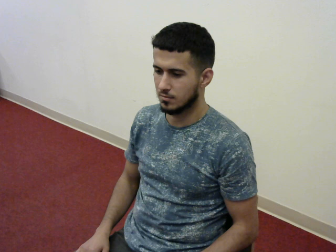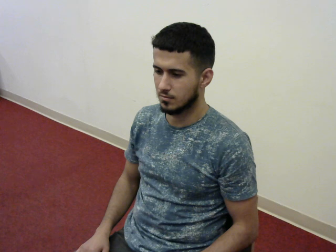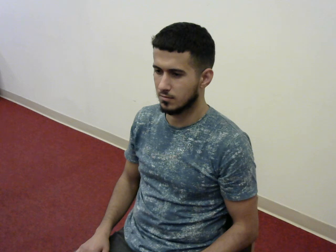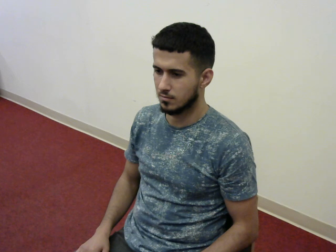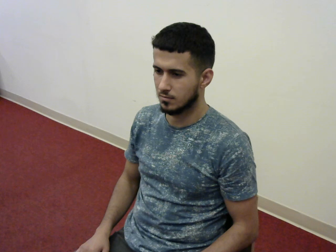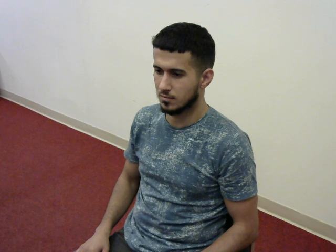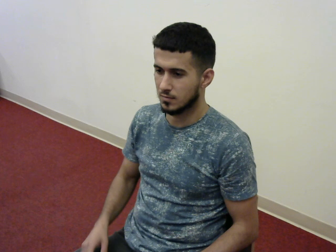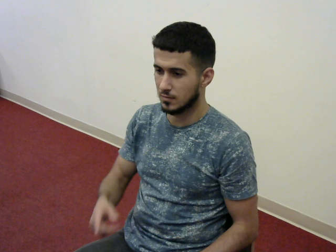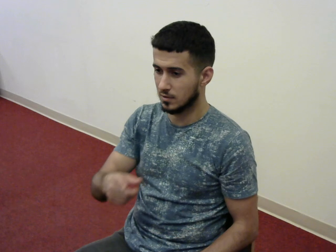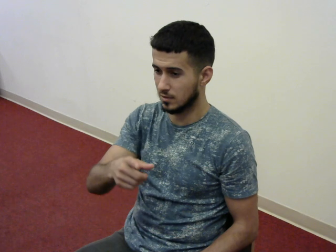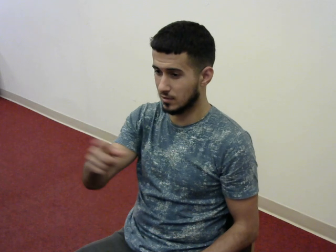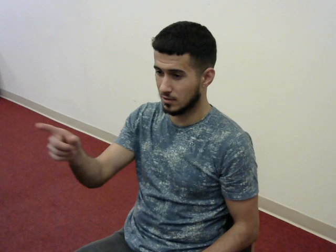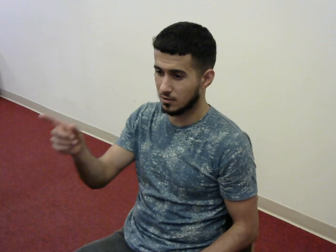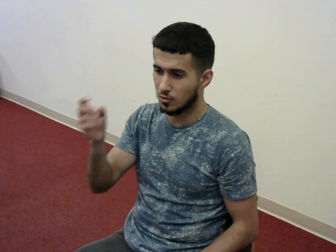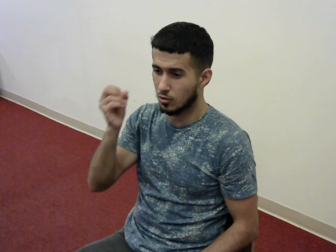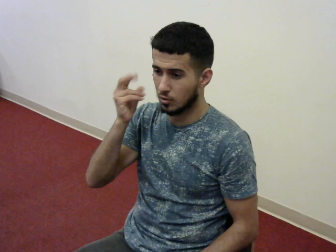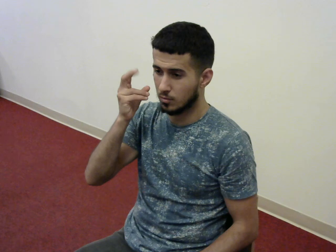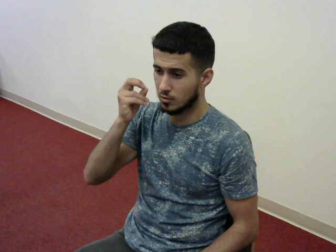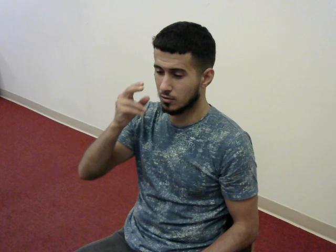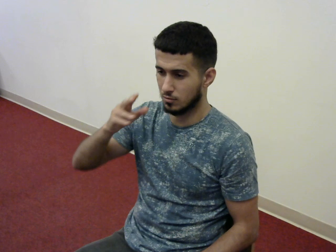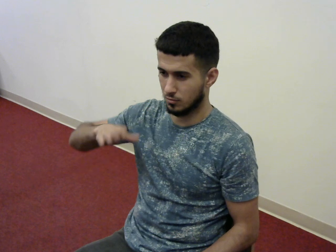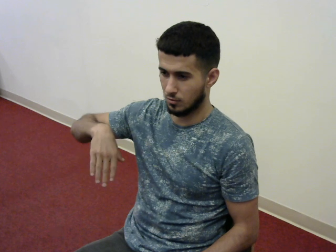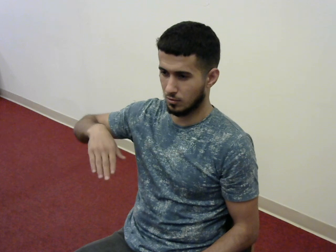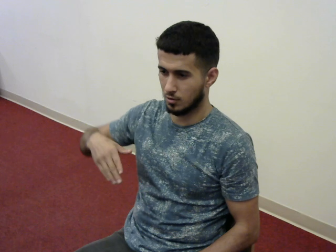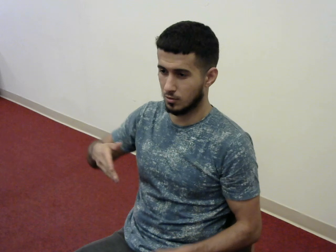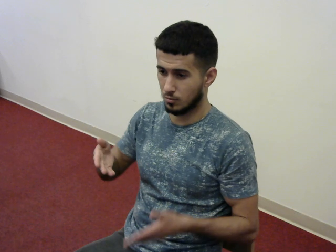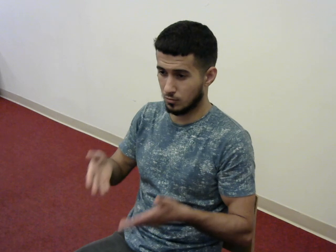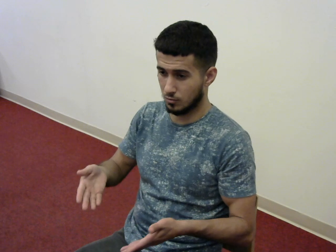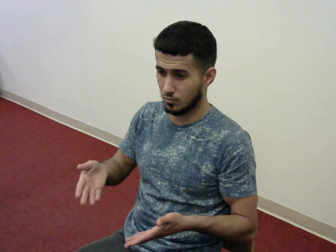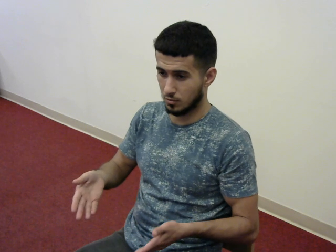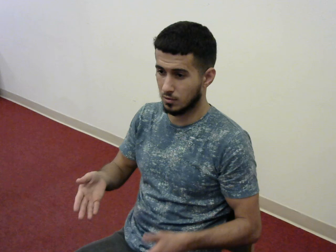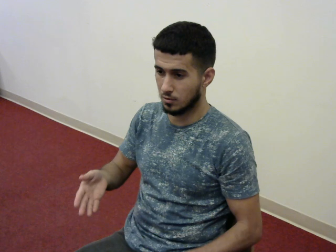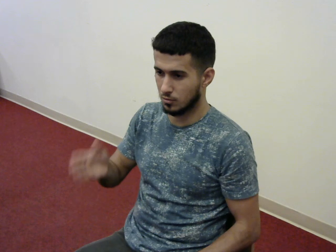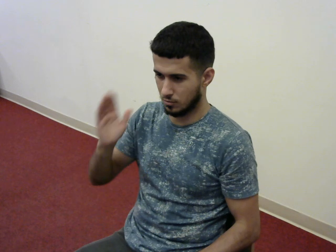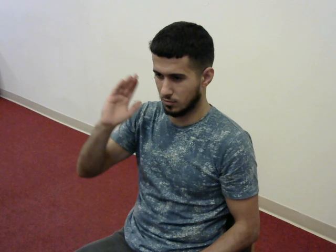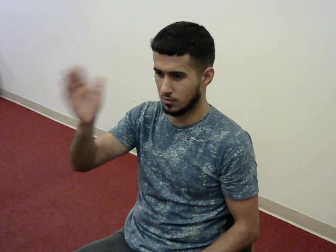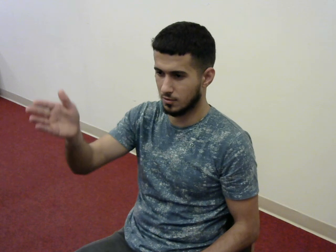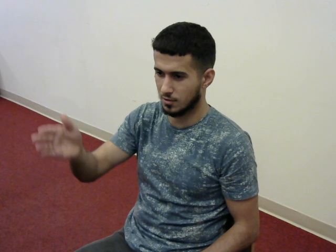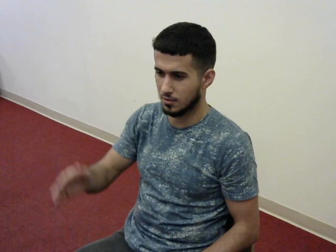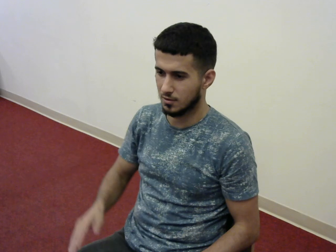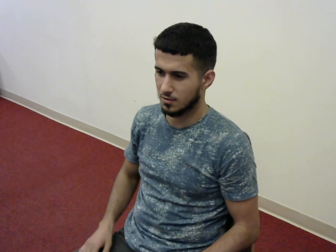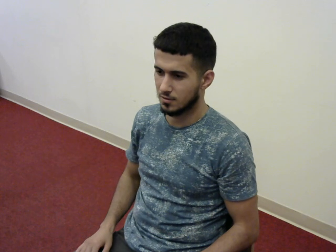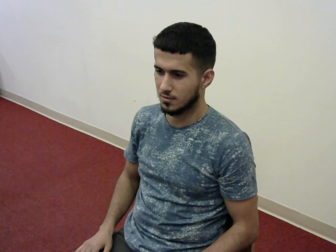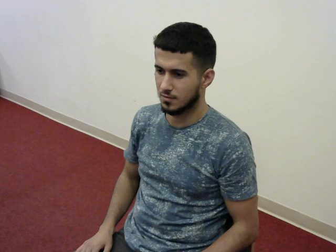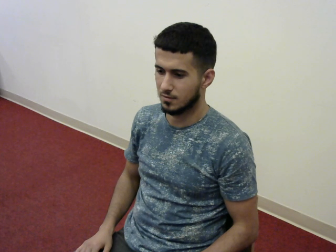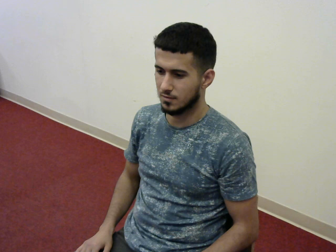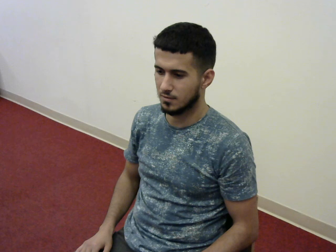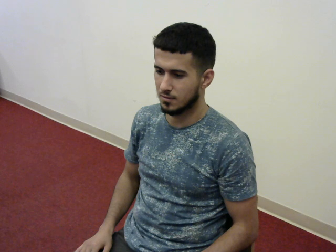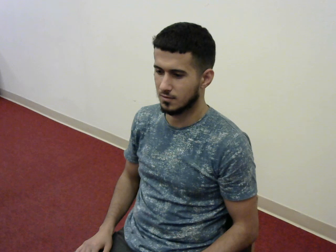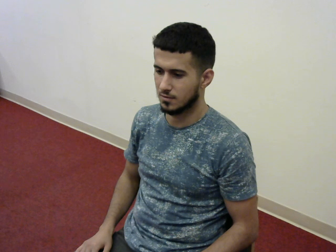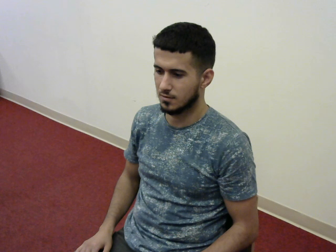Siz günortadan sonra burda olacaqsınızmı?